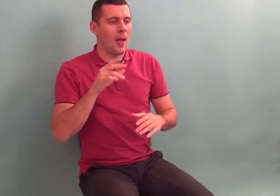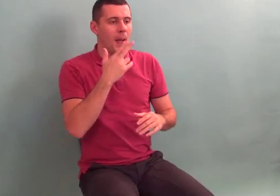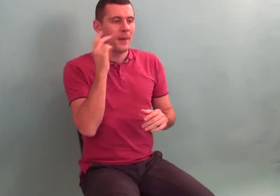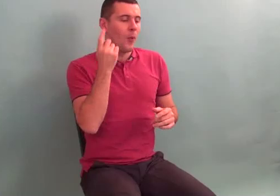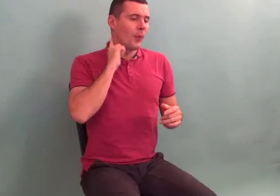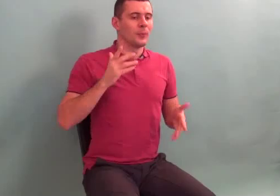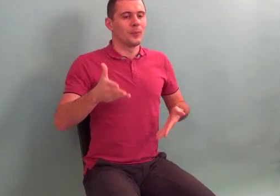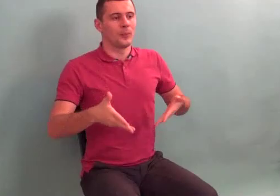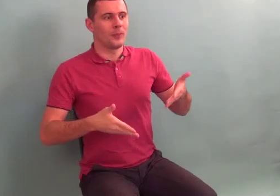Charlie Chaplin udaje, że przypadkiem przechodzi obok.